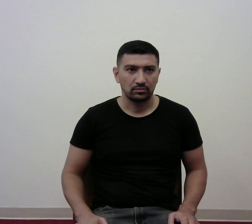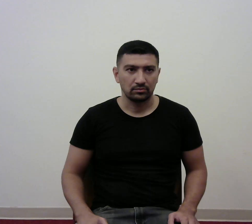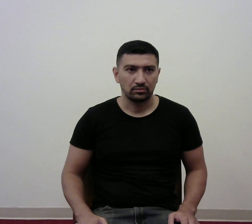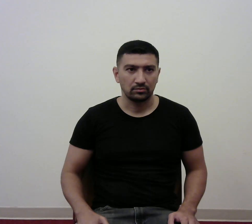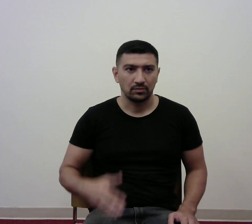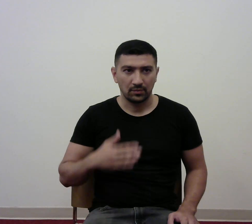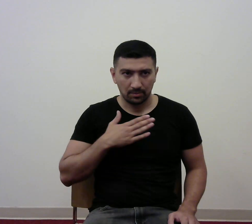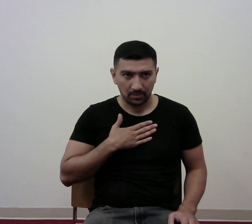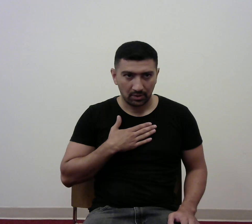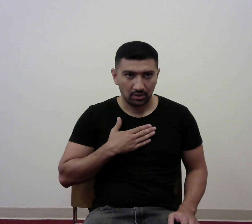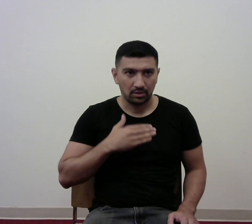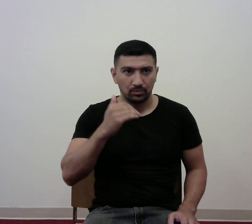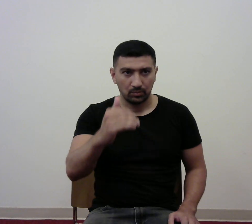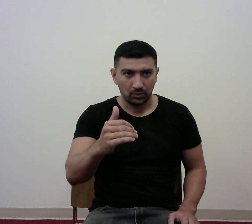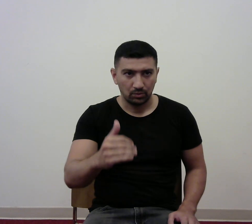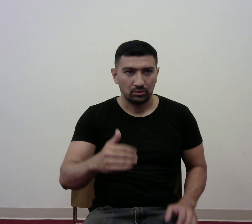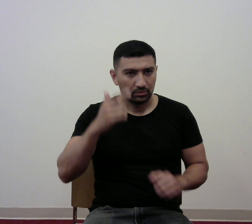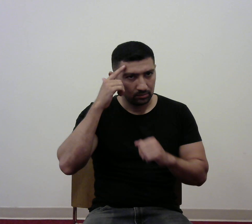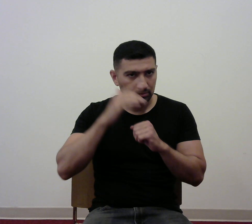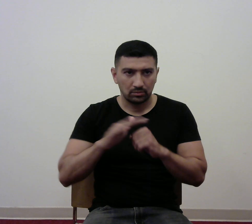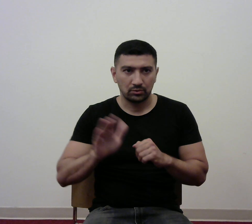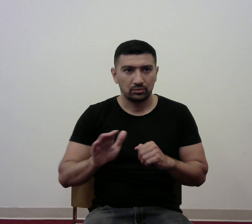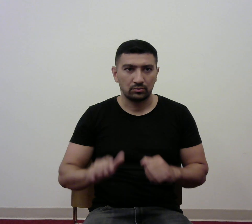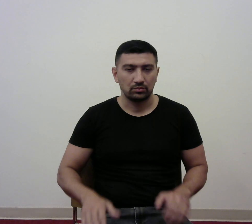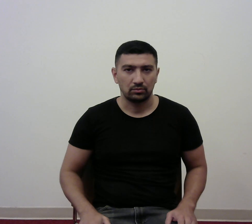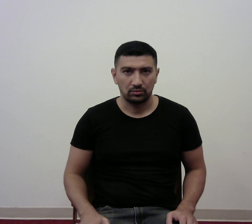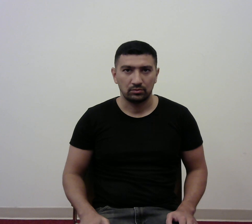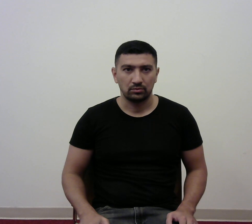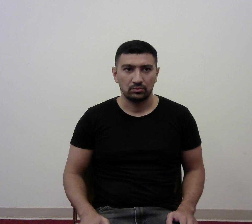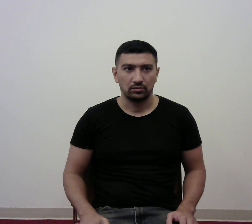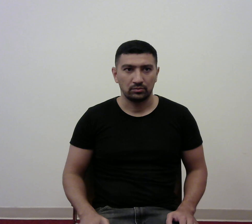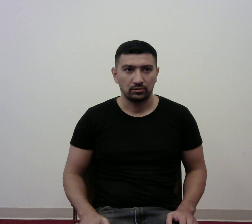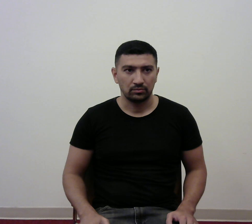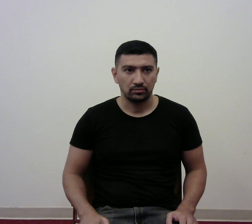Mən sizi başa düşmürəm